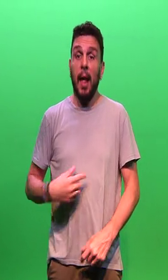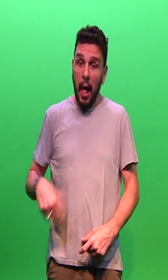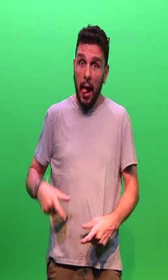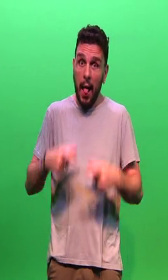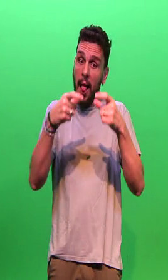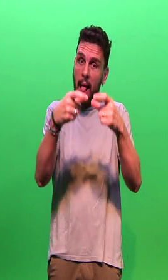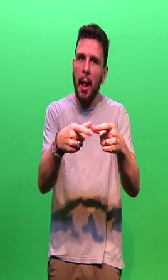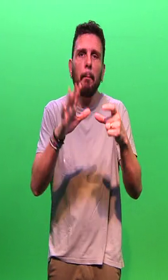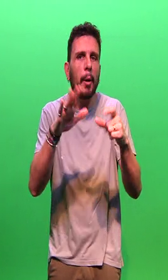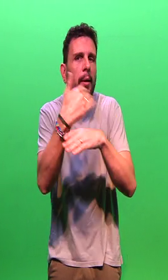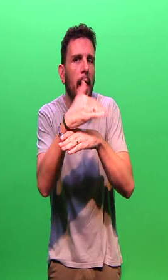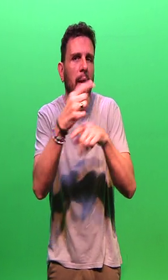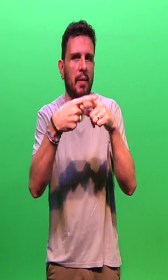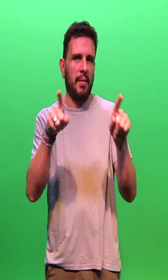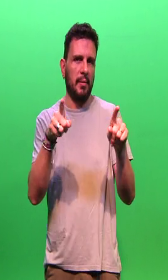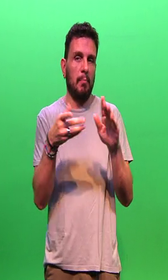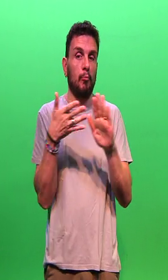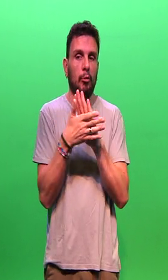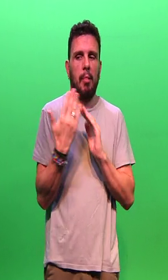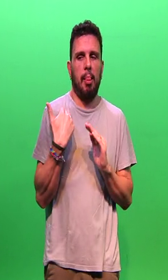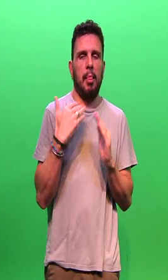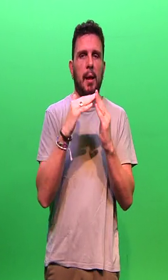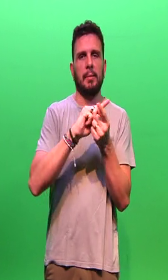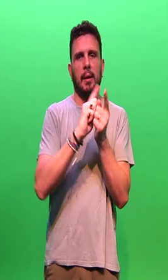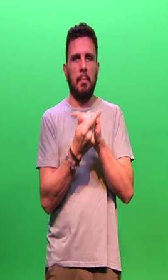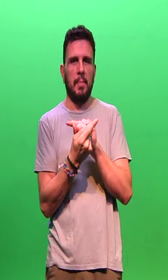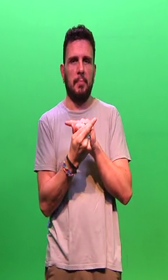Sí, el tinc, però l'adreça és diferent perquè fa poc he canviat de casa.